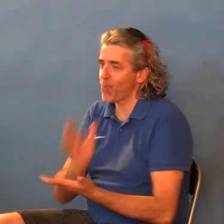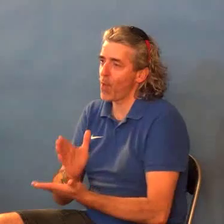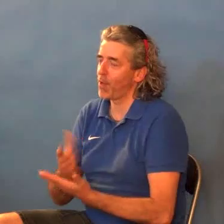Poczuł ulgę.